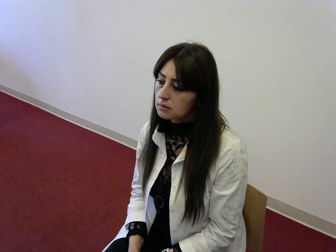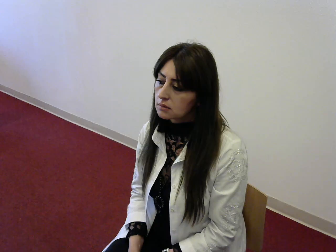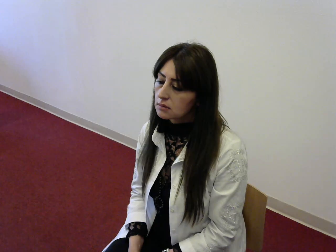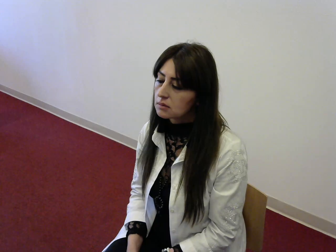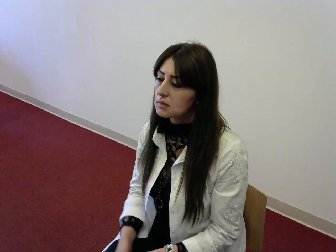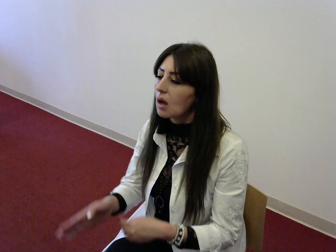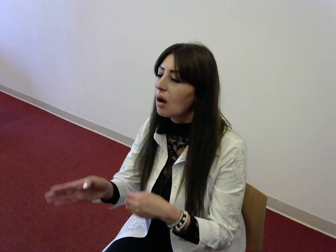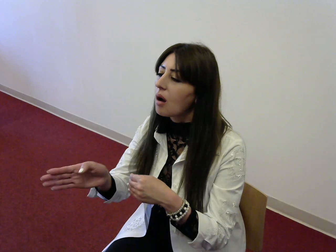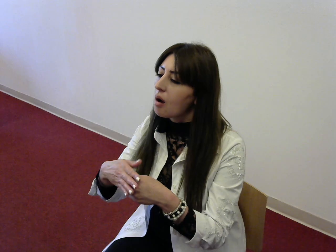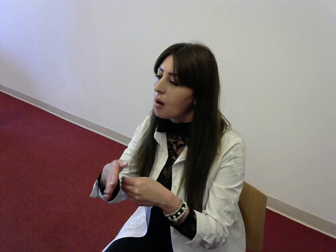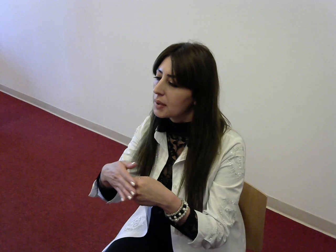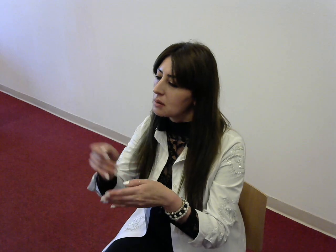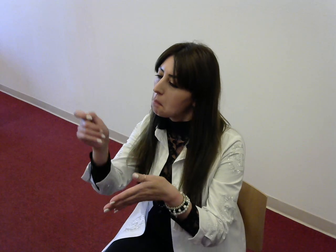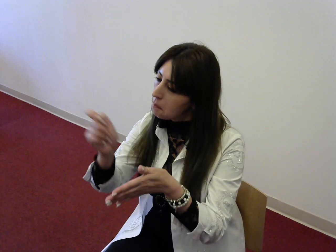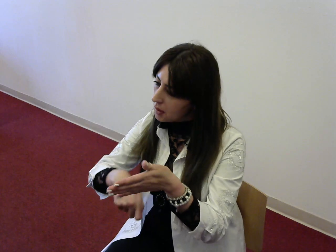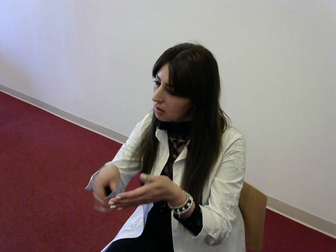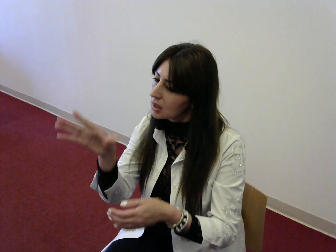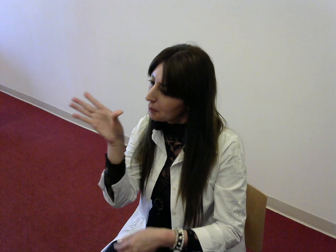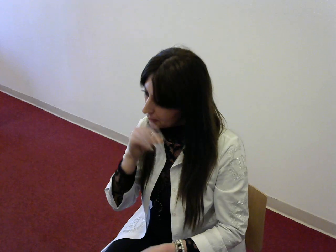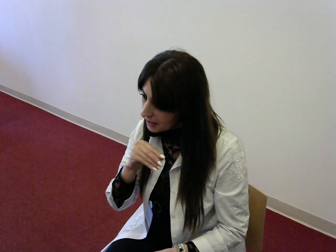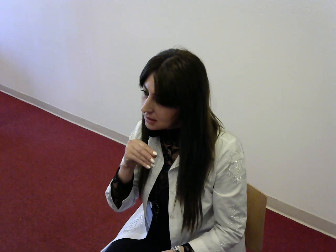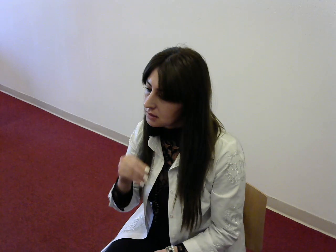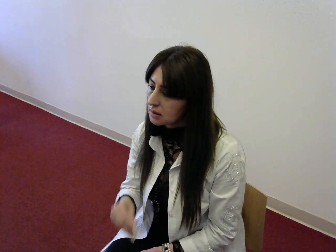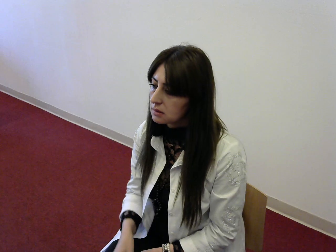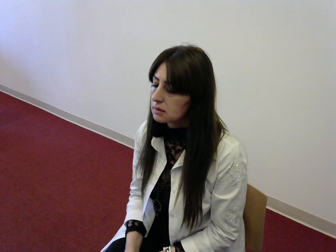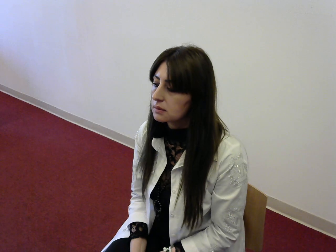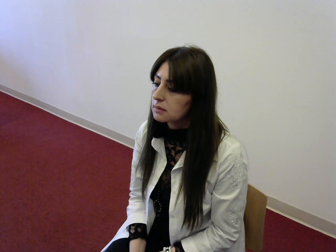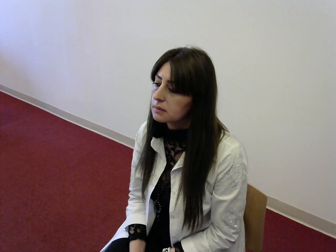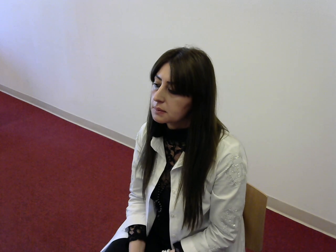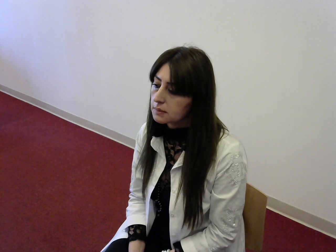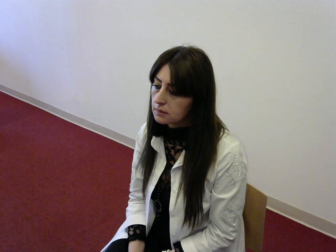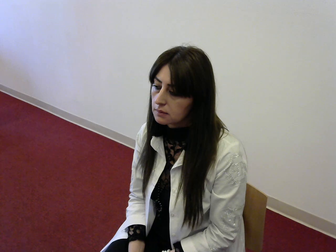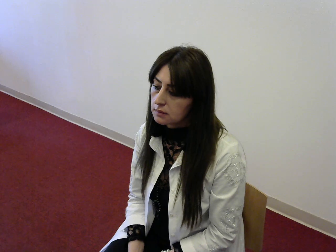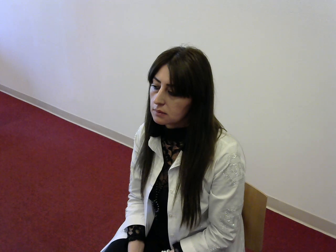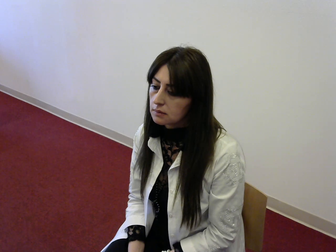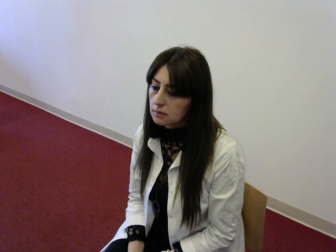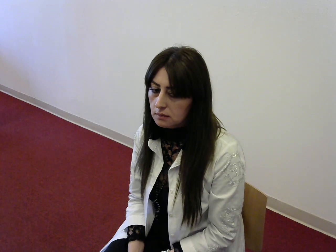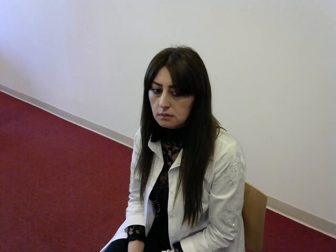Qapını bağlaya bilərsinizmi?